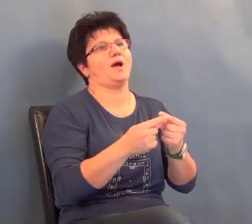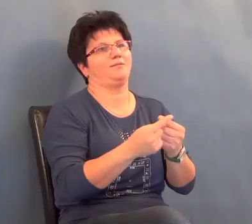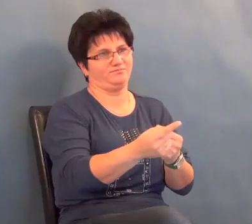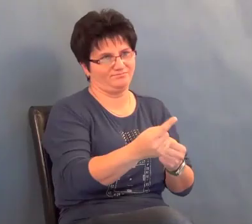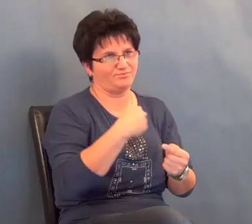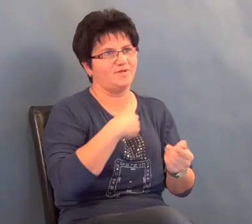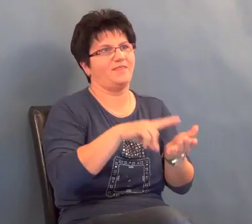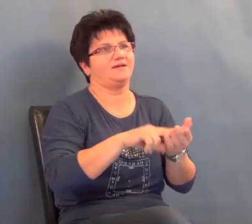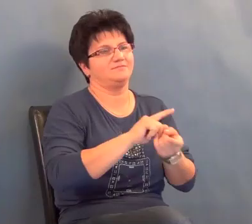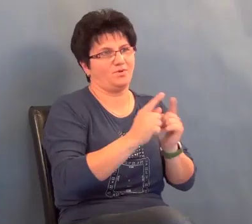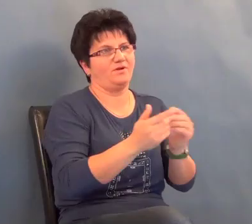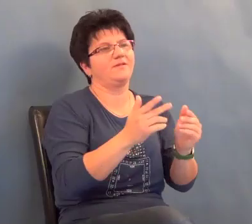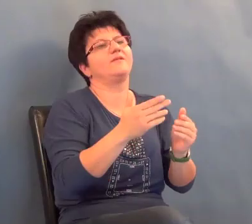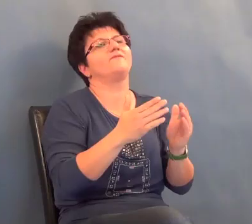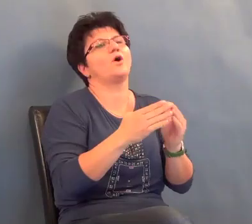Przyjdziesz do mnie na spotkanie, do domu.